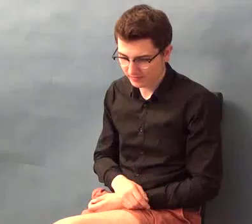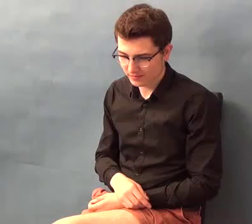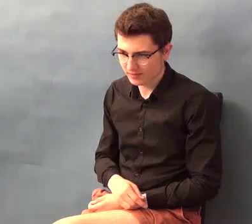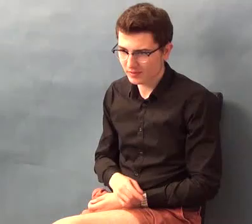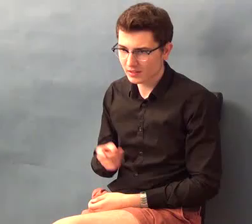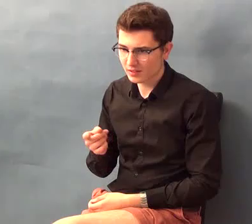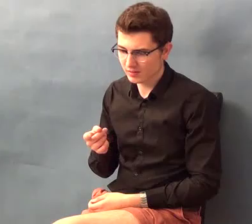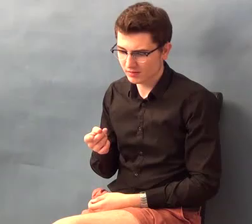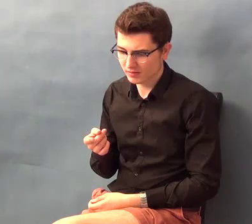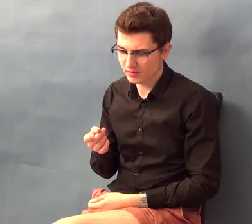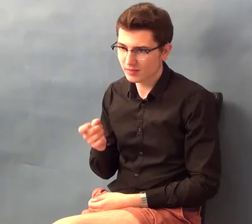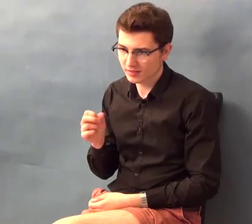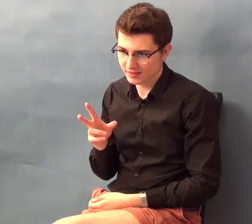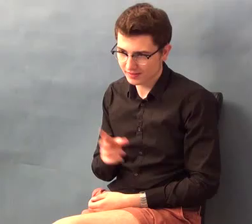Tak.